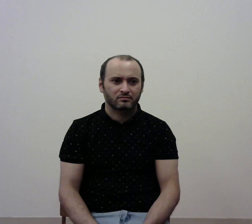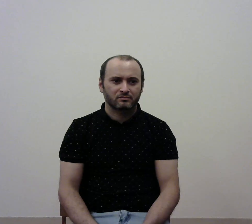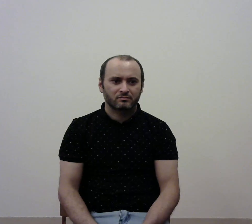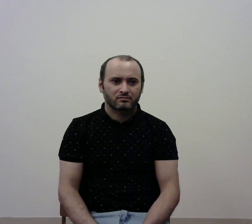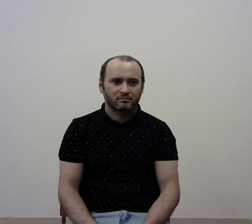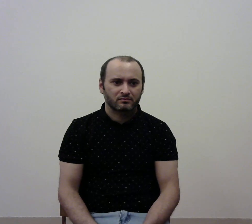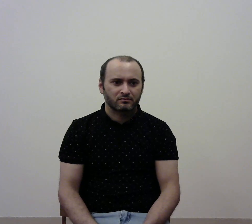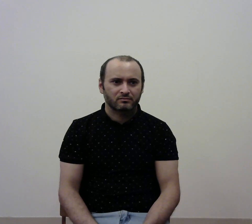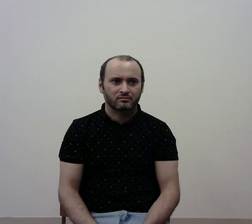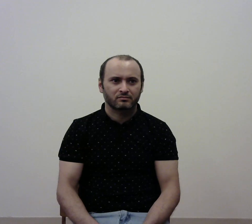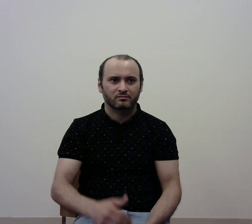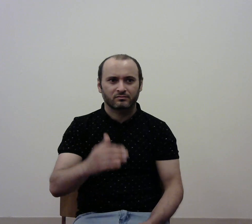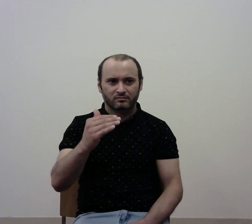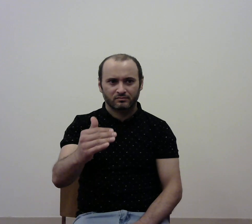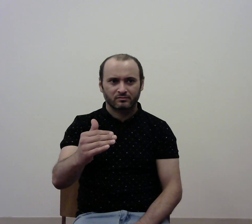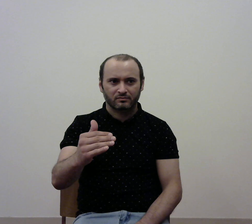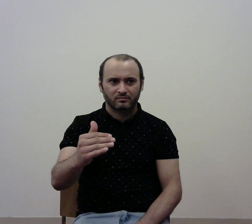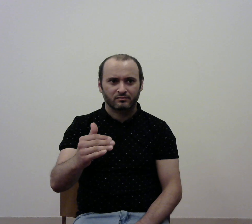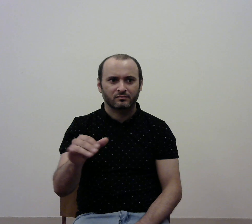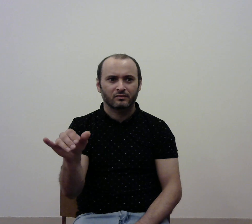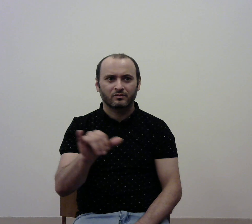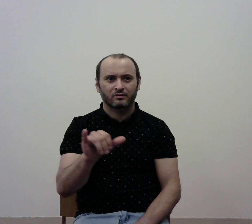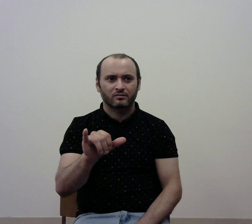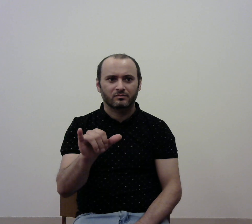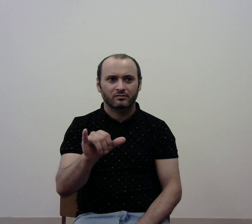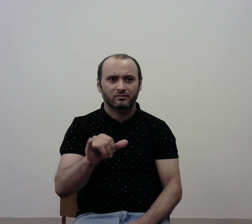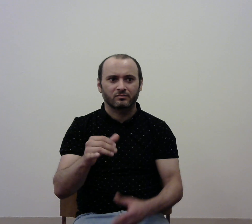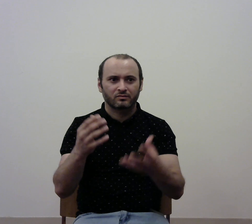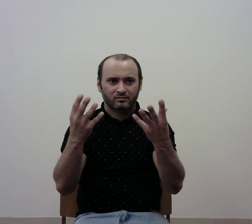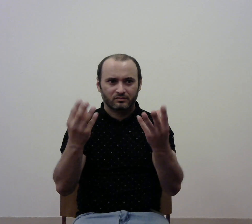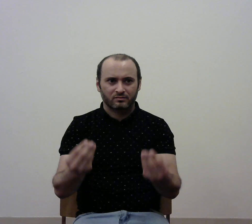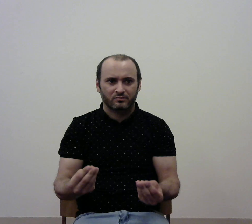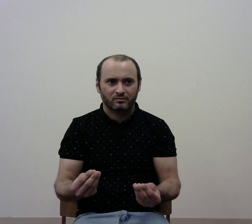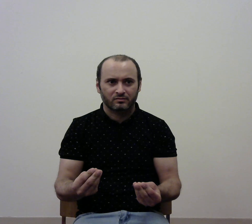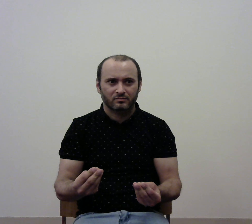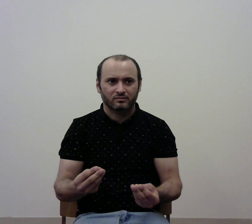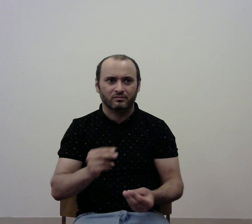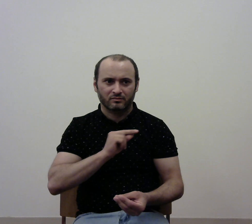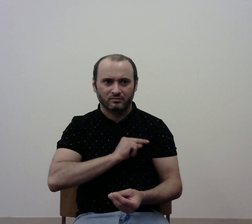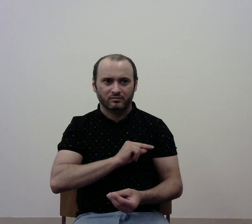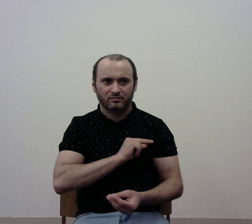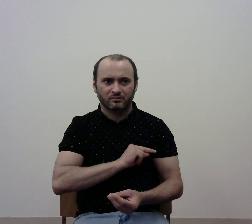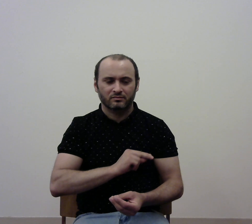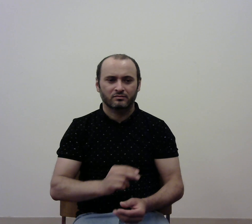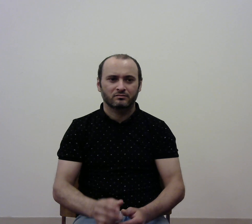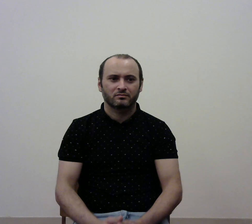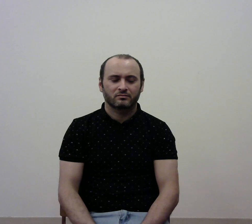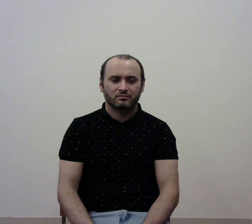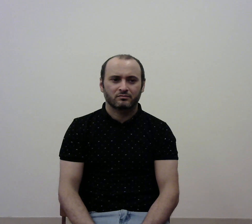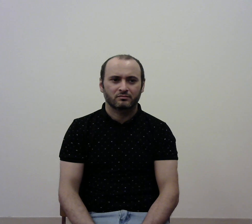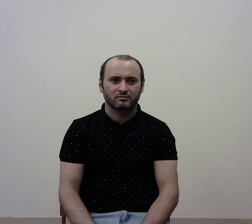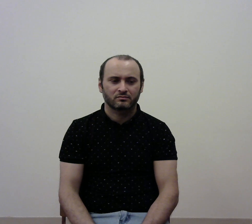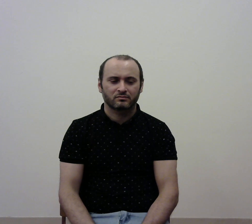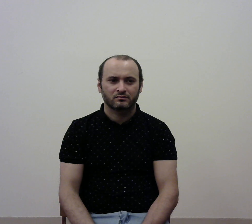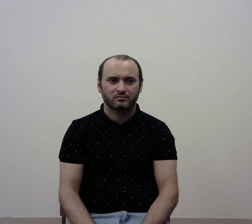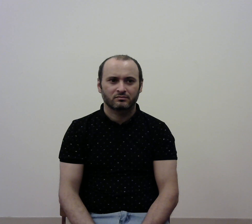Siz şənbə günü işləyirsiz?